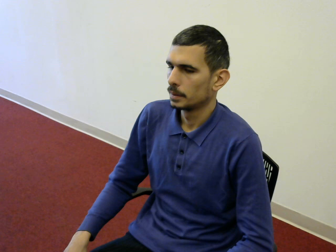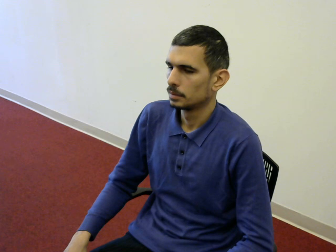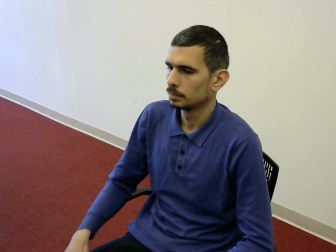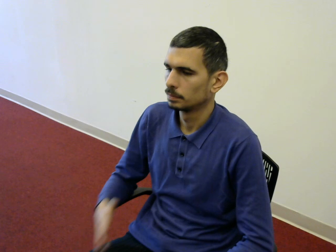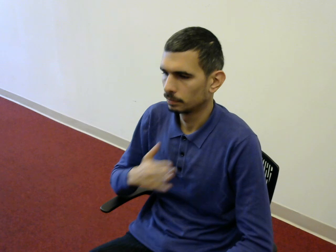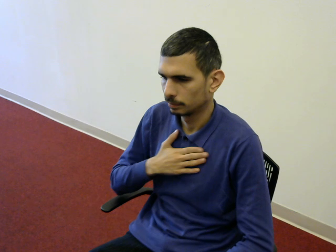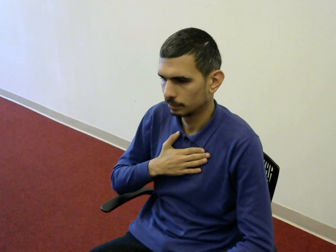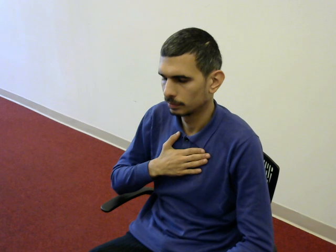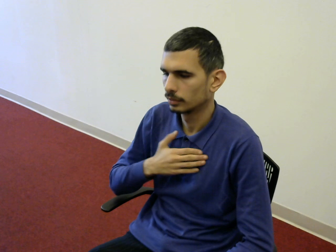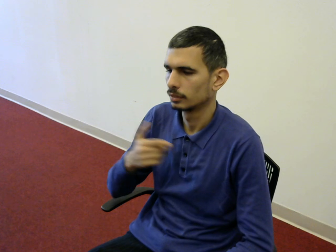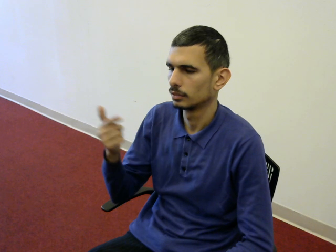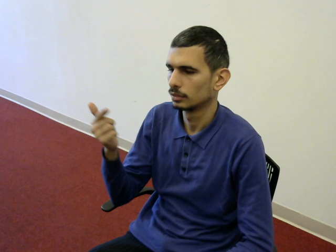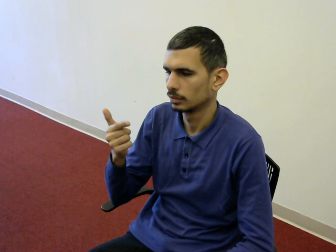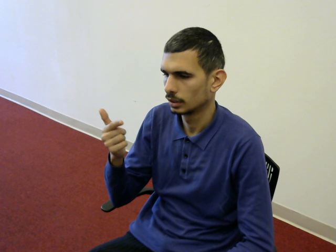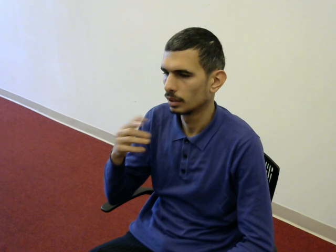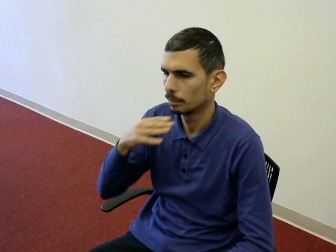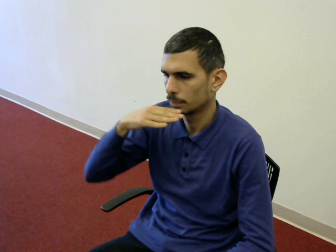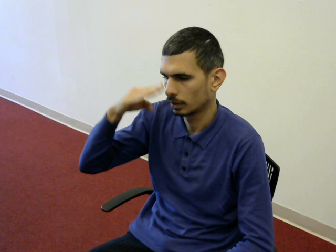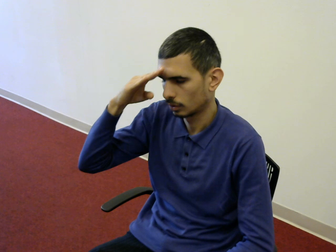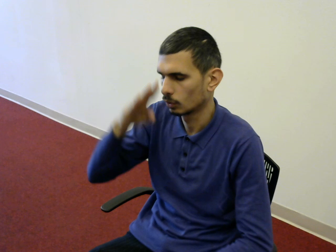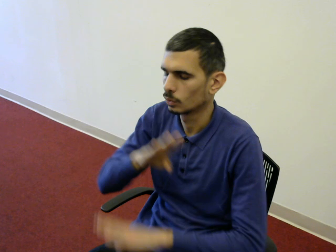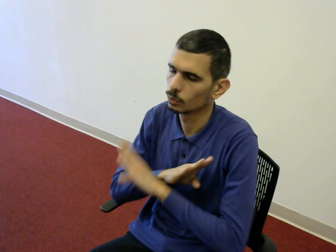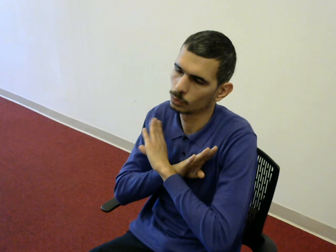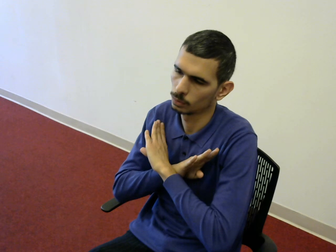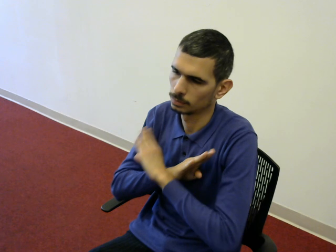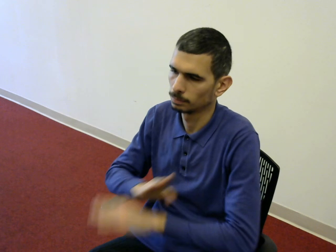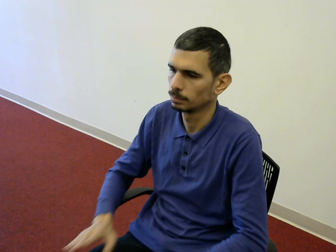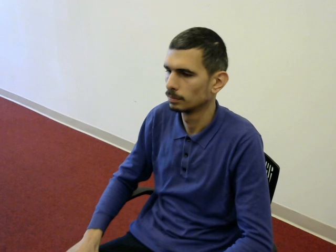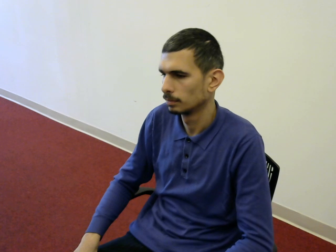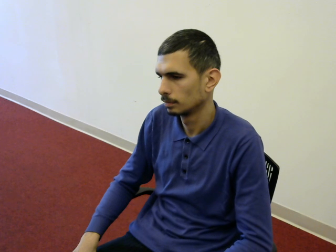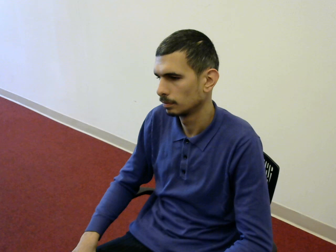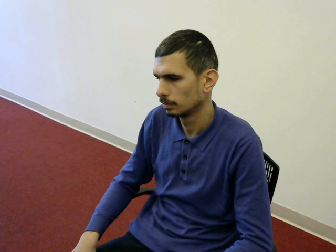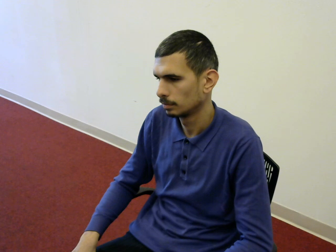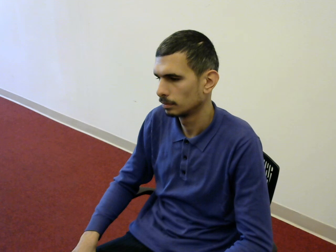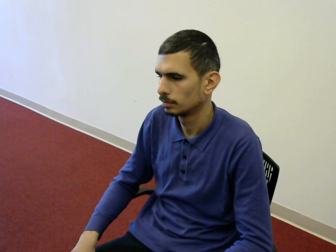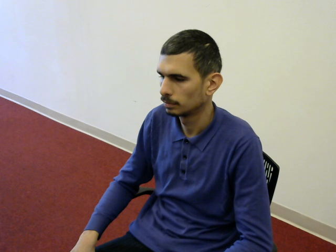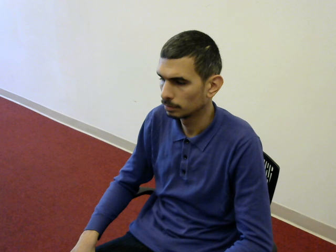Mənim qayınatam rəhmətə gedib